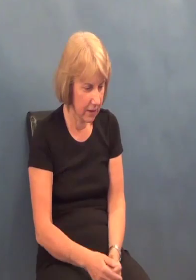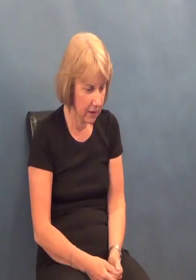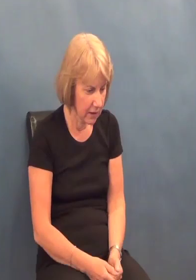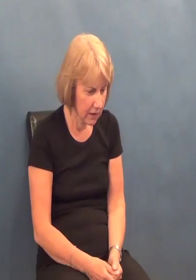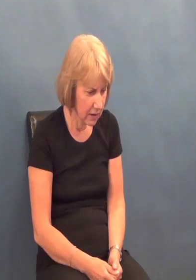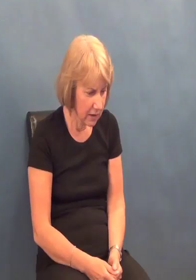Jeszcze?